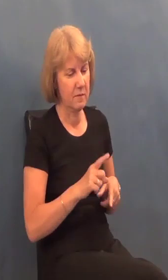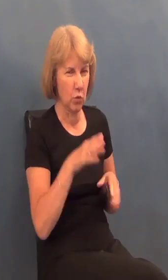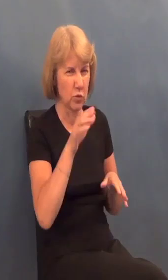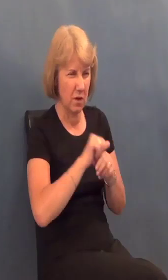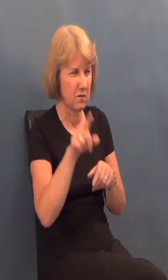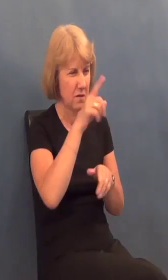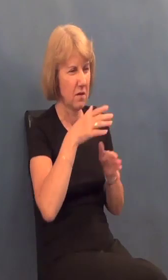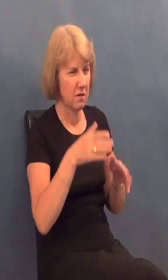Dużo jest takich na ulicy.